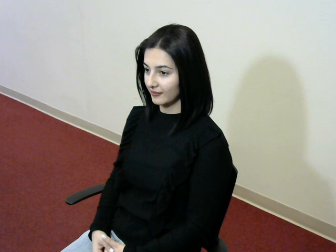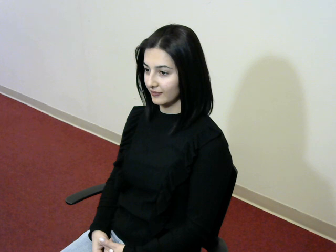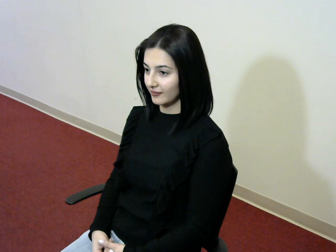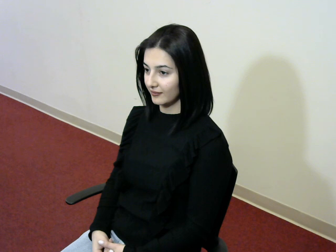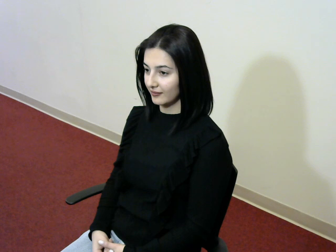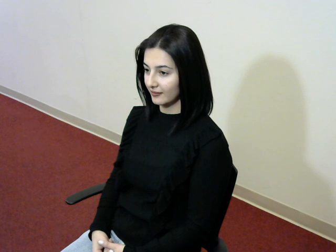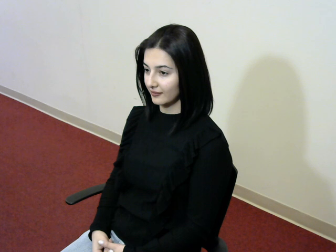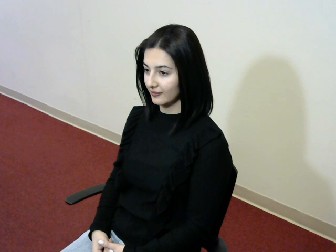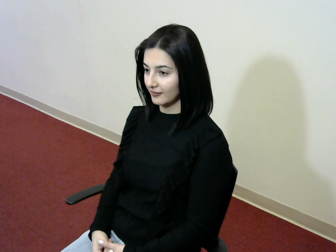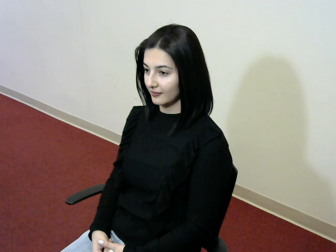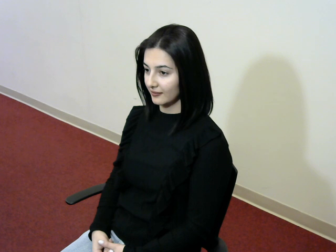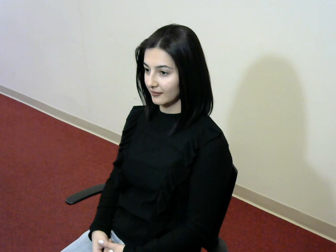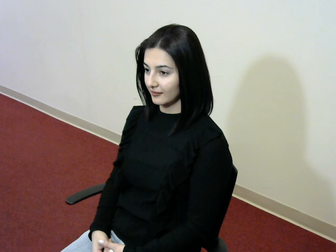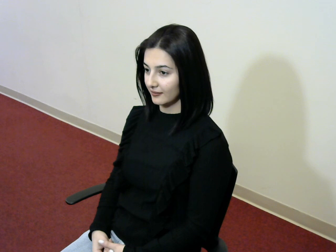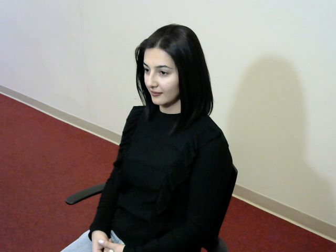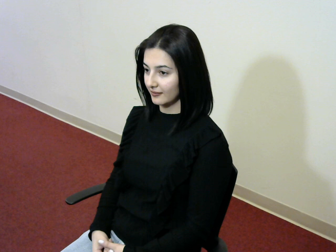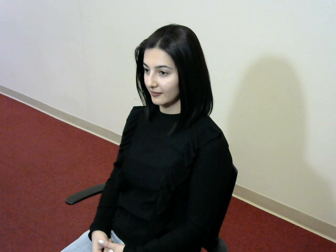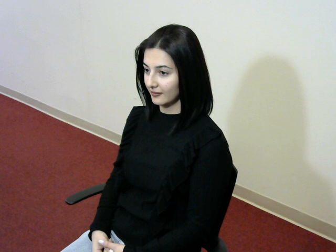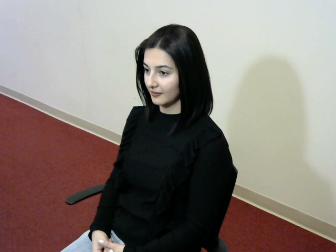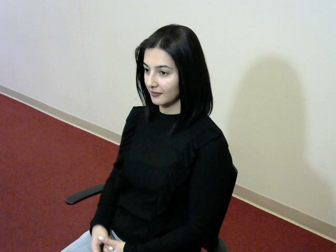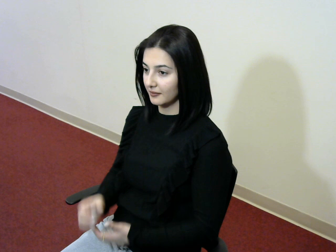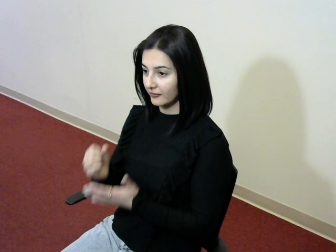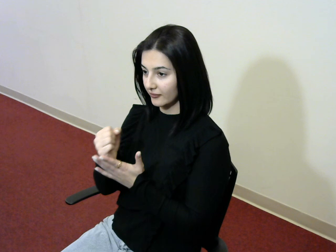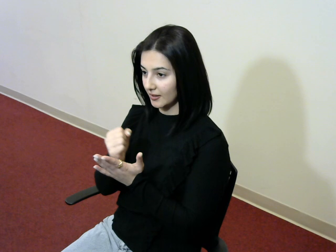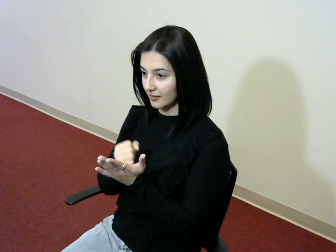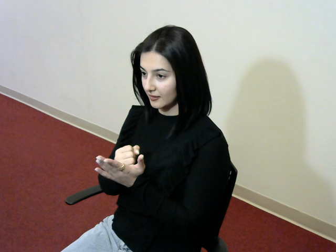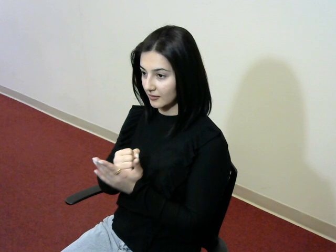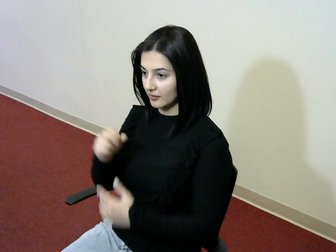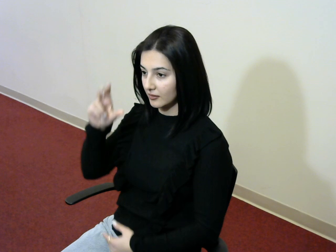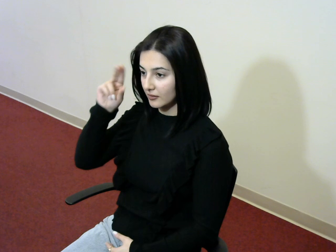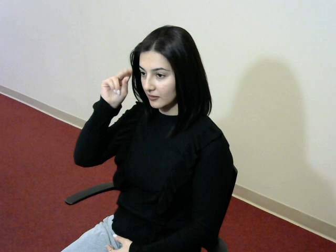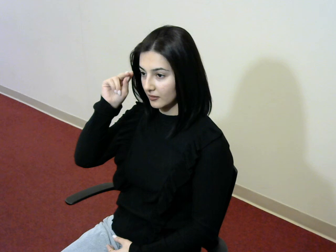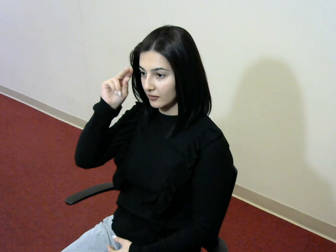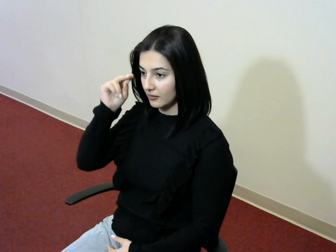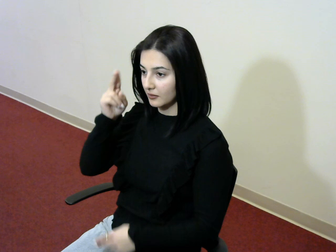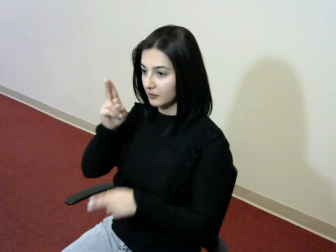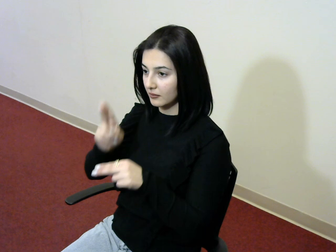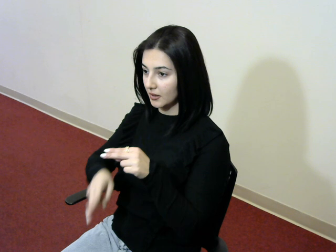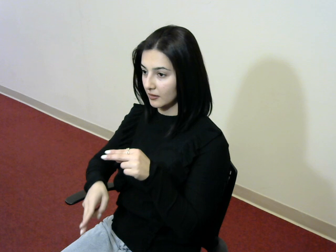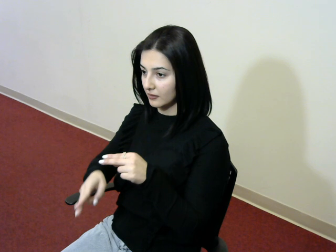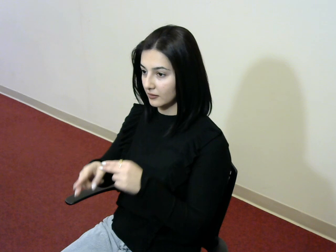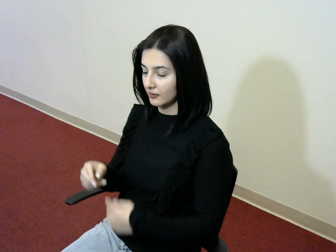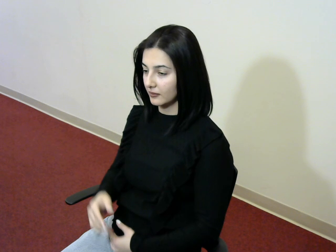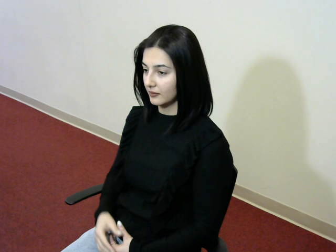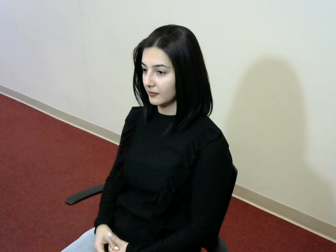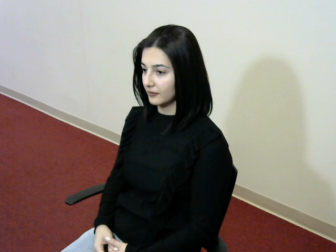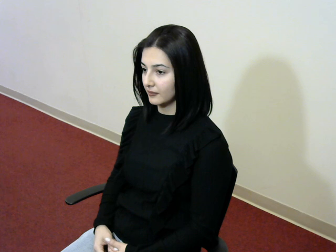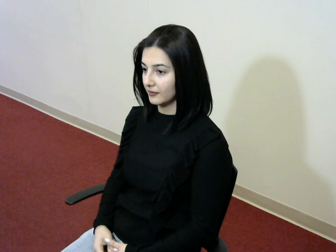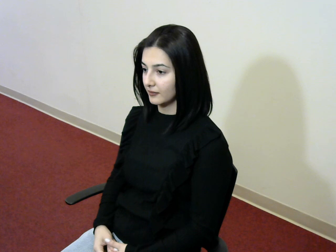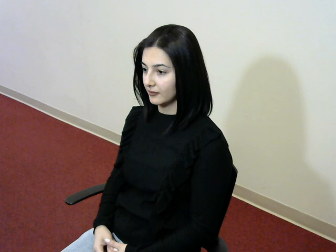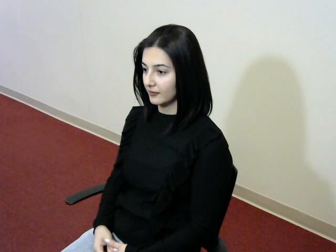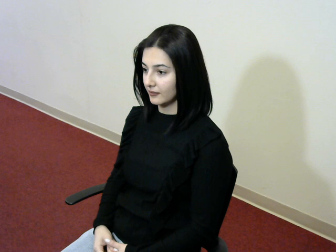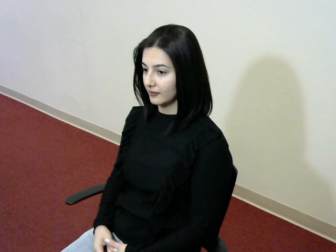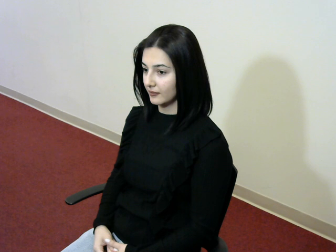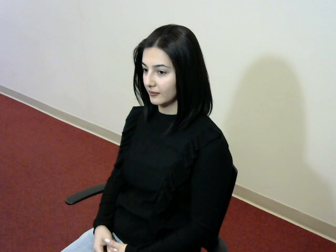Viza nə vaxt bitir?